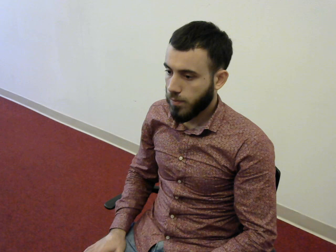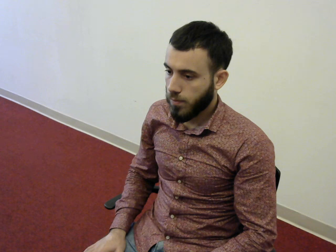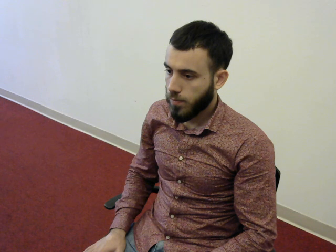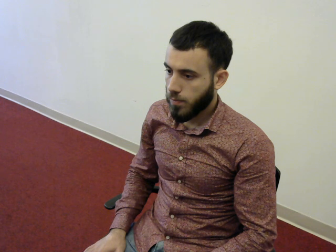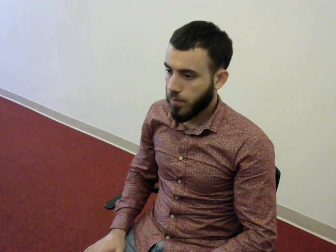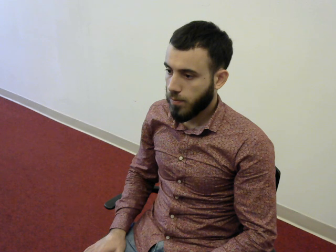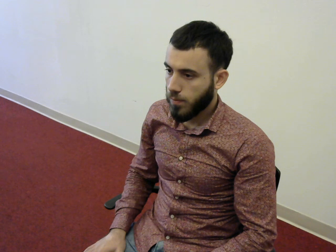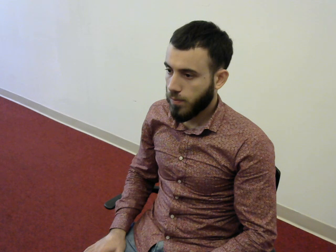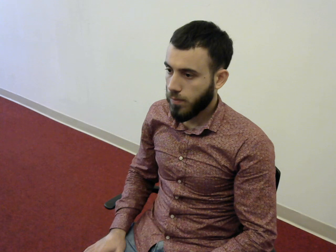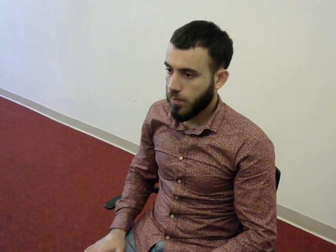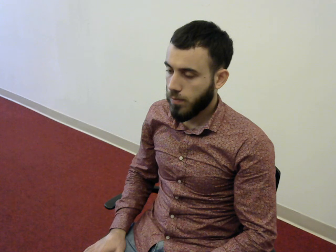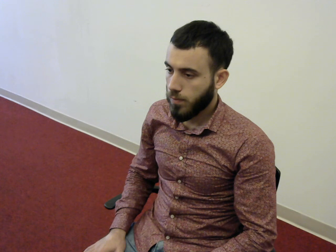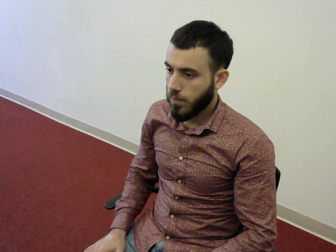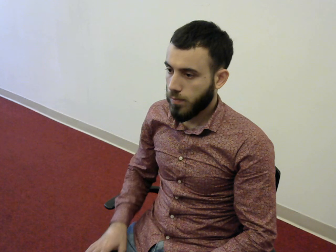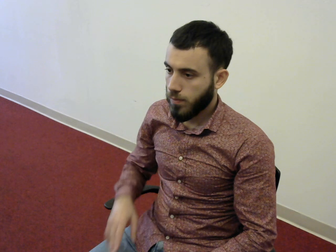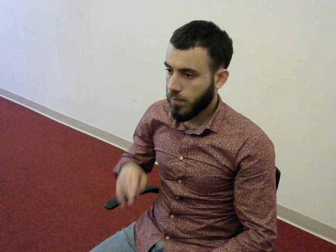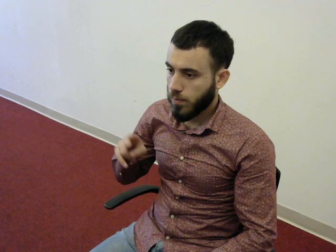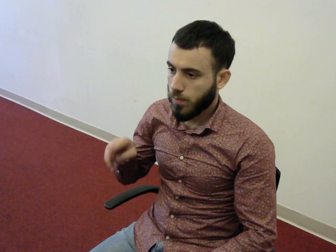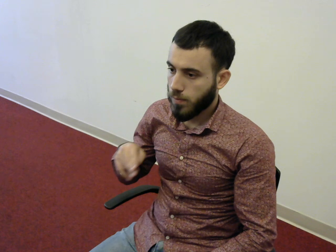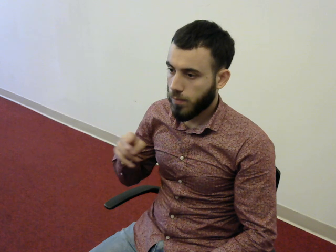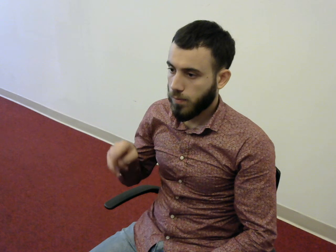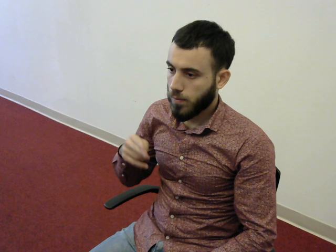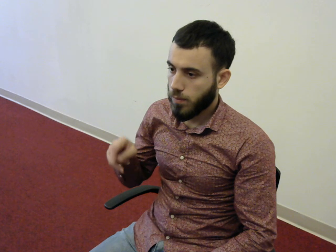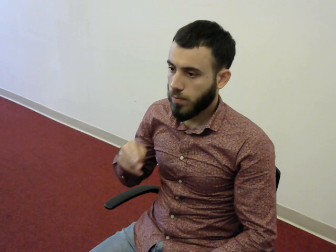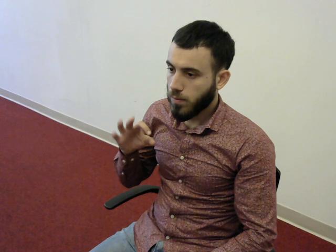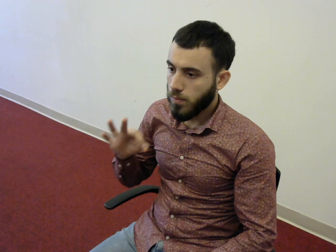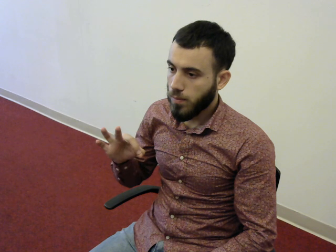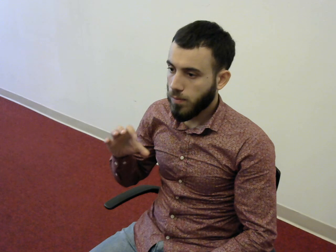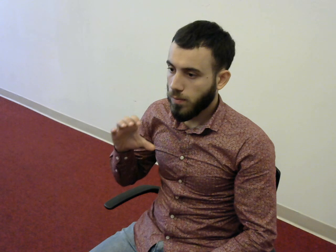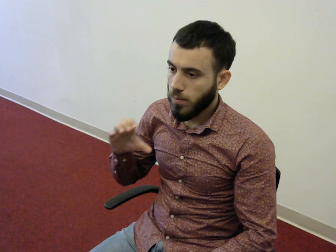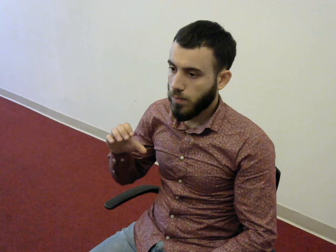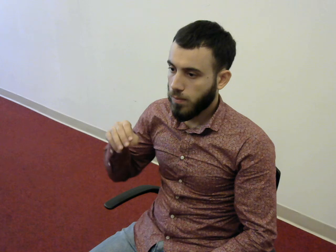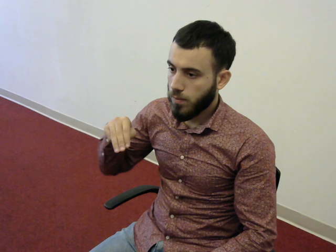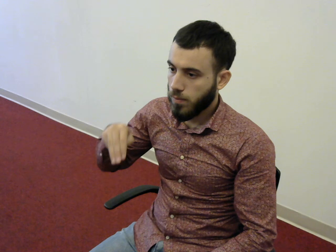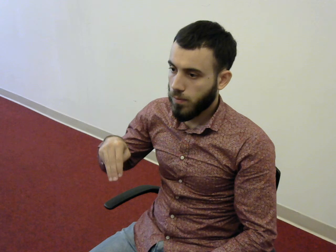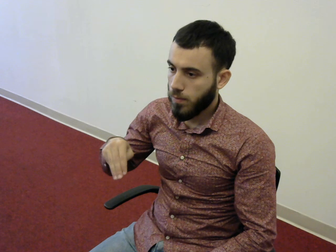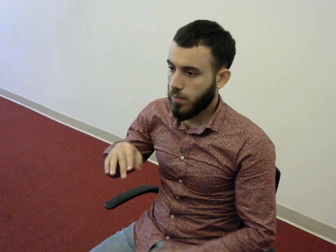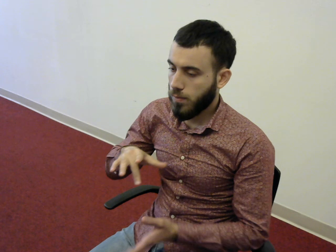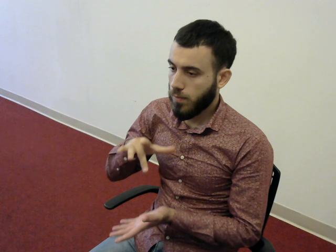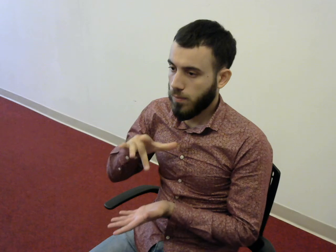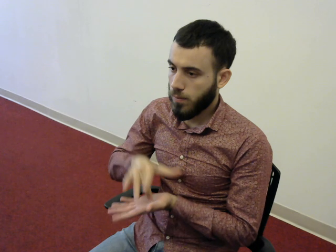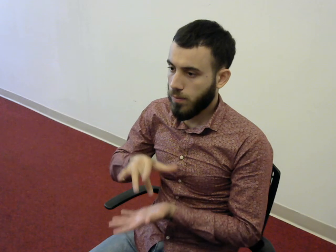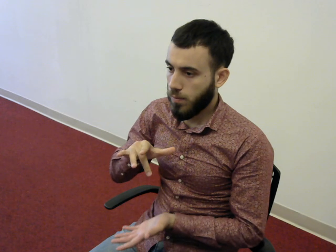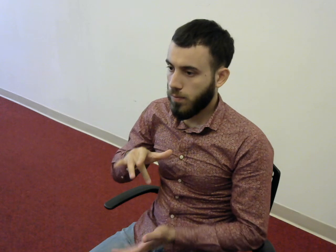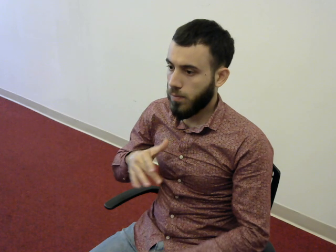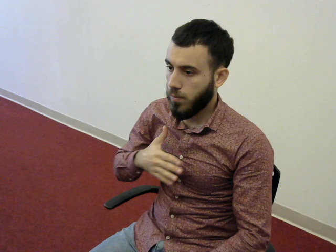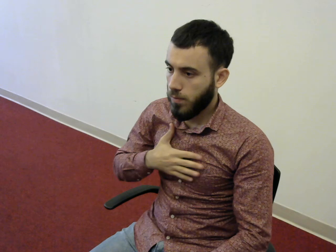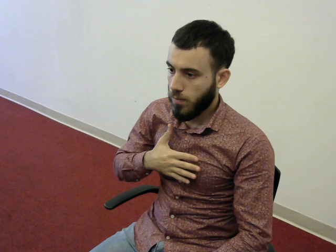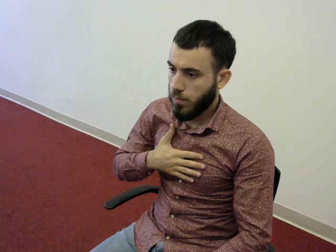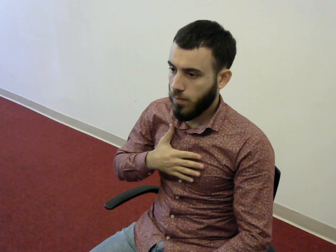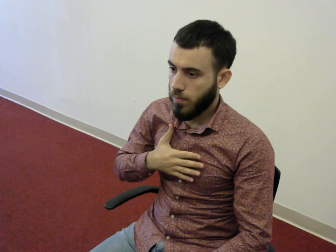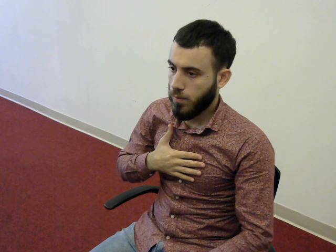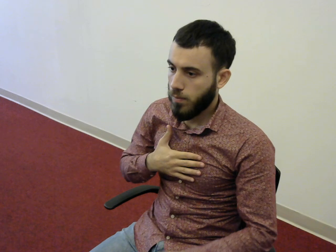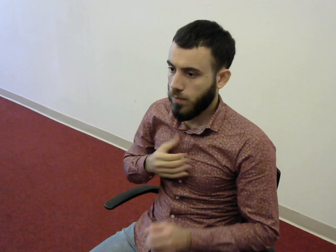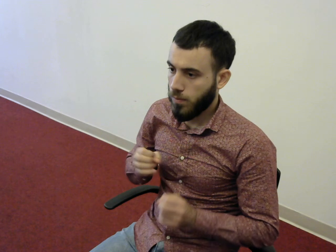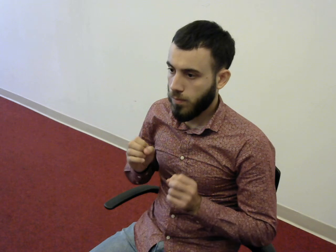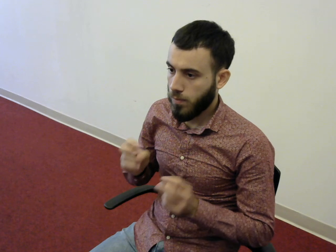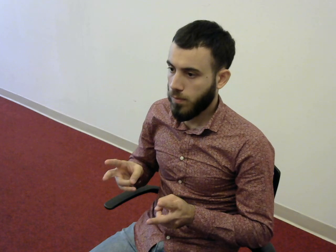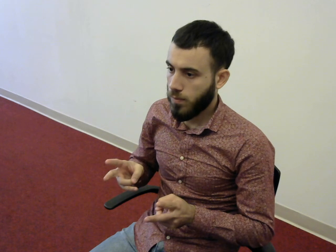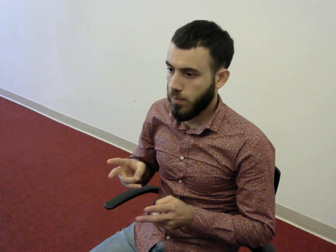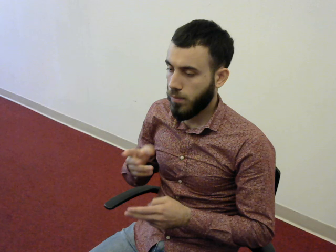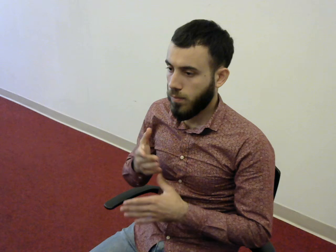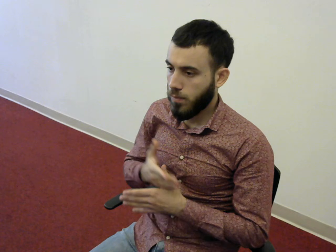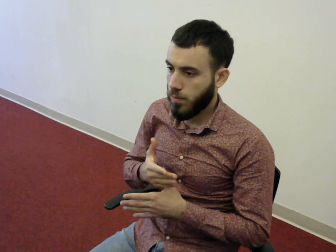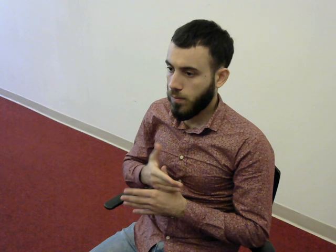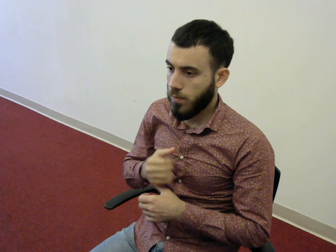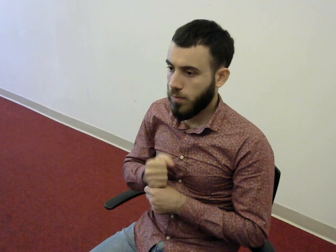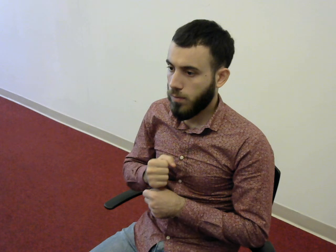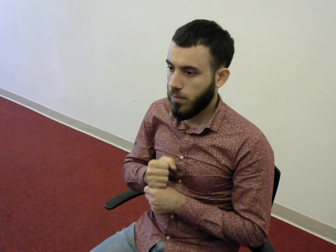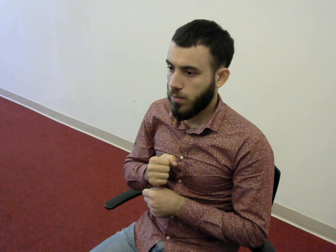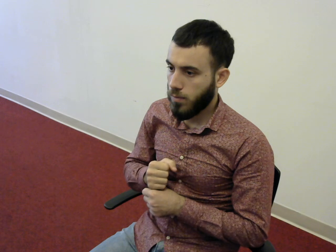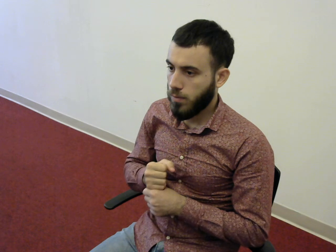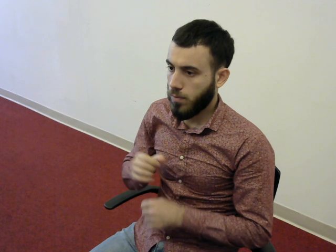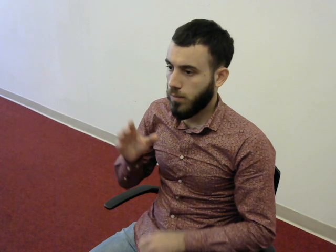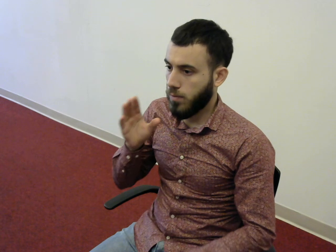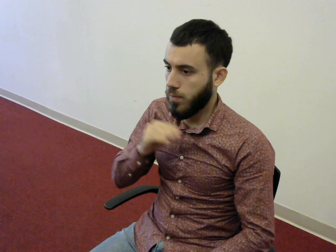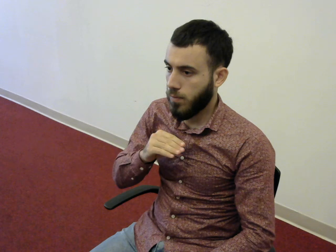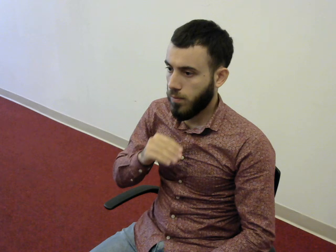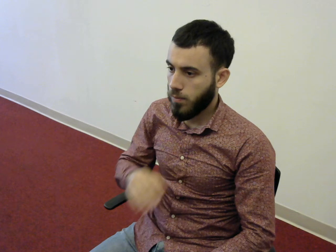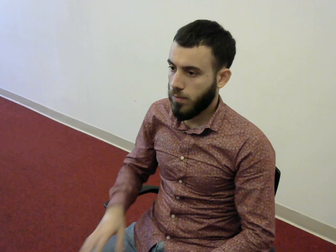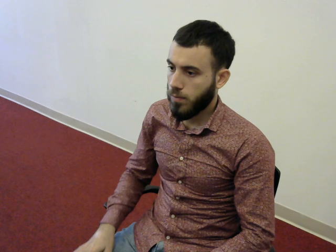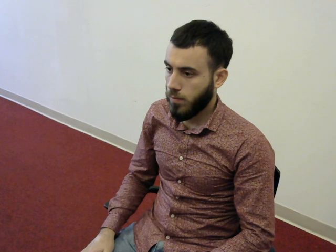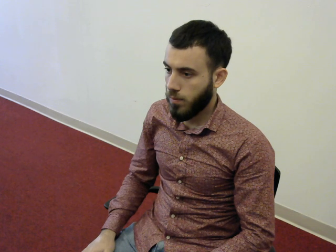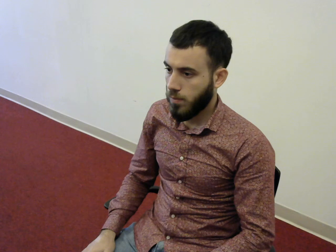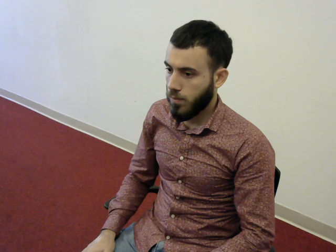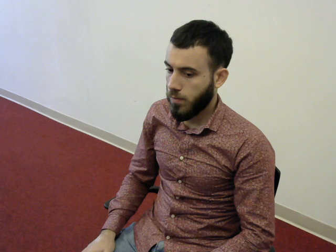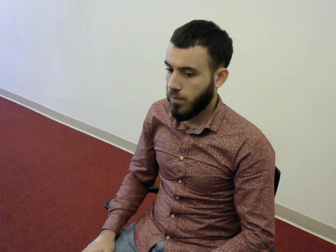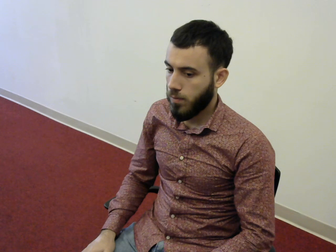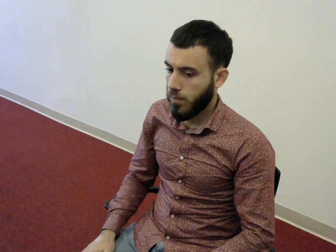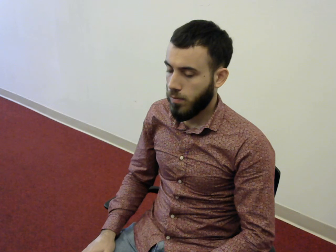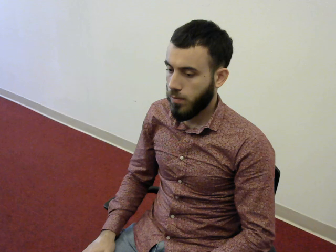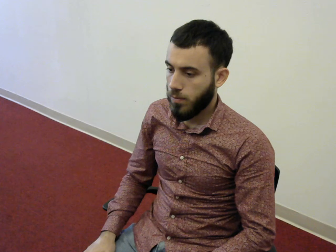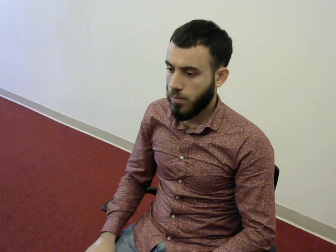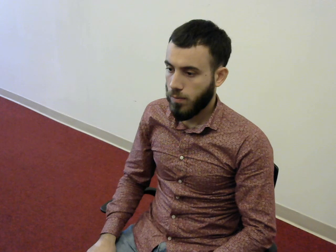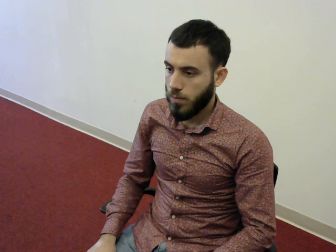DOST Mərkəzləri mənə necə kömək edə bilər?